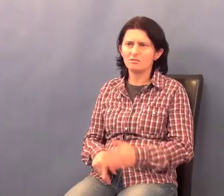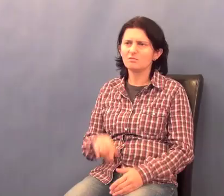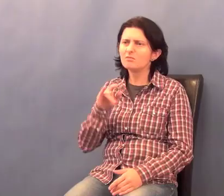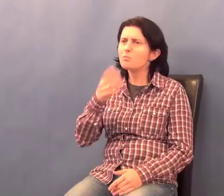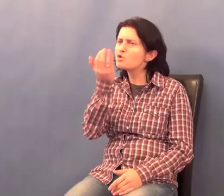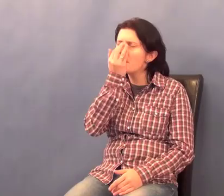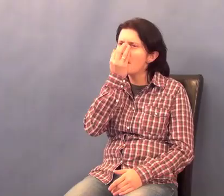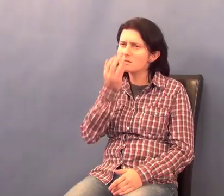Musi być maska przeciwgazowa.